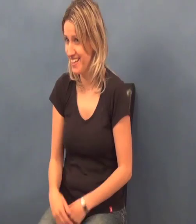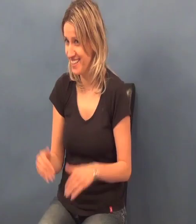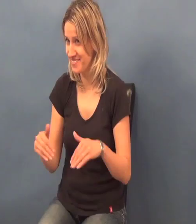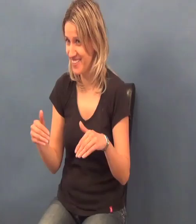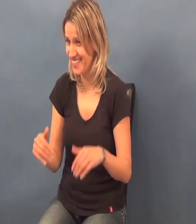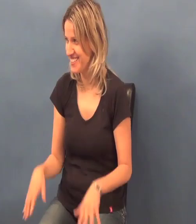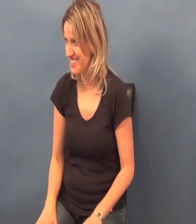Może.